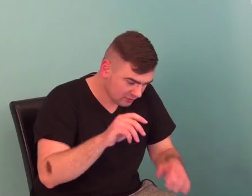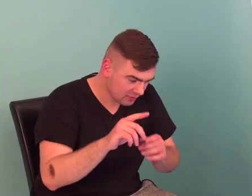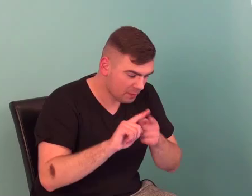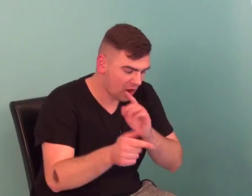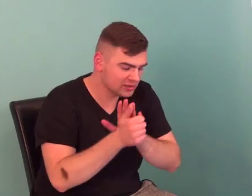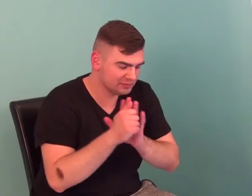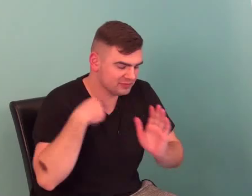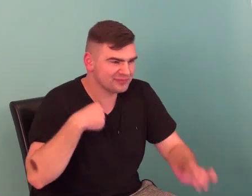Po szesnastej mogę.